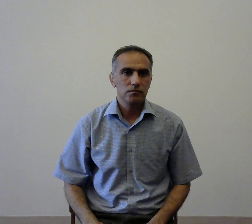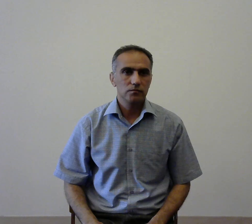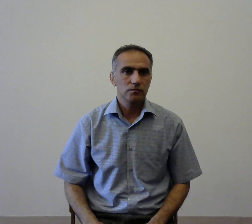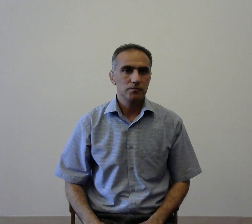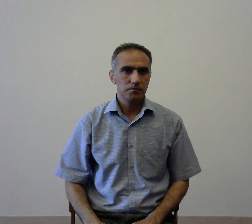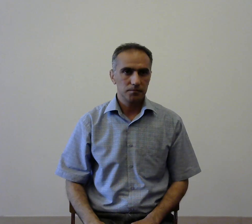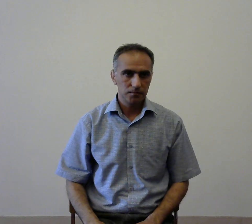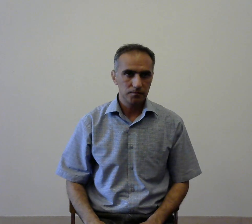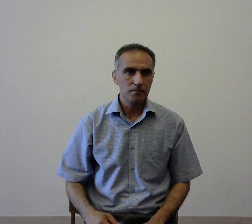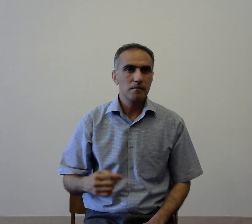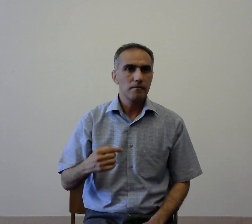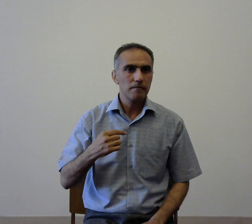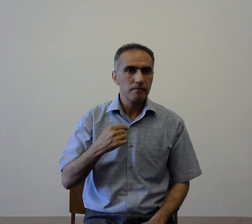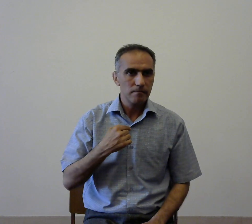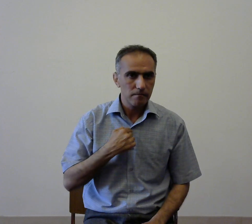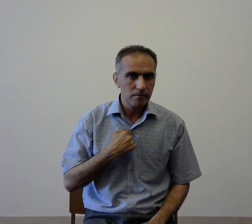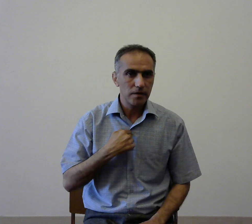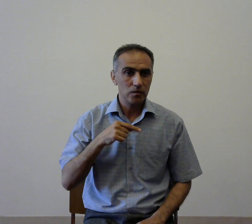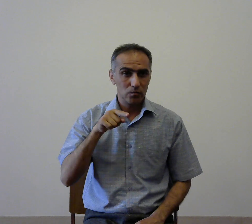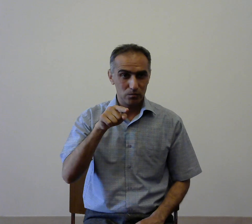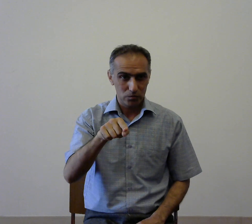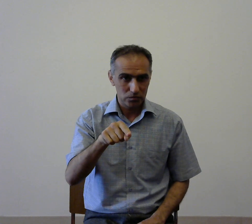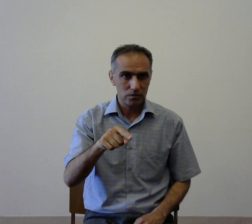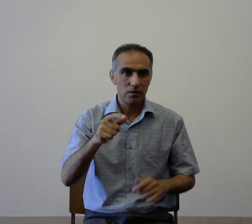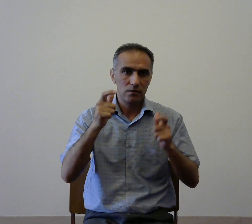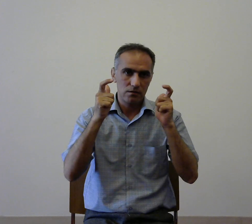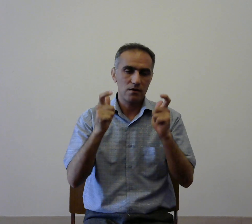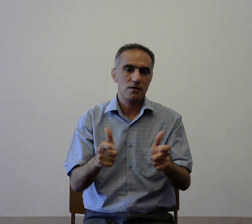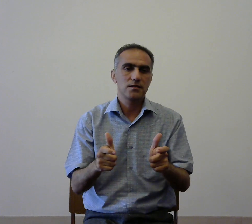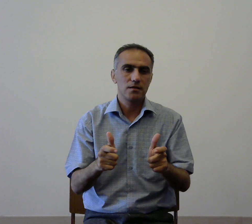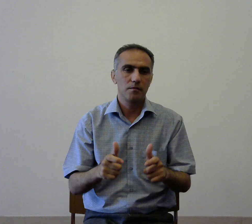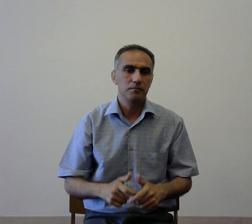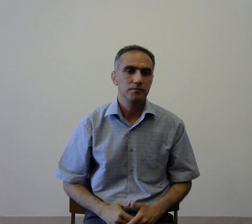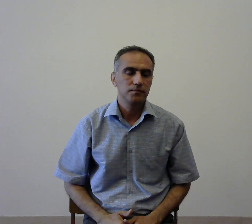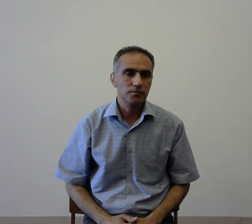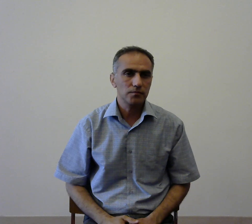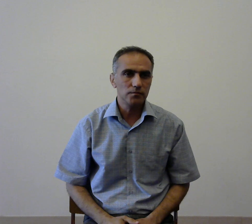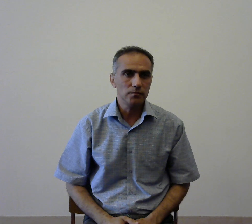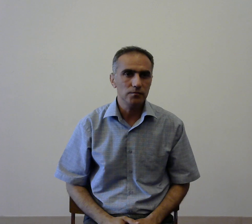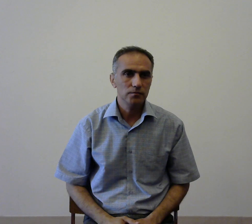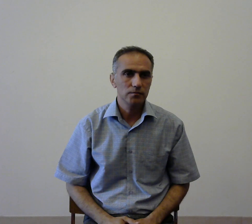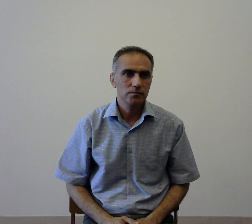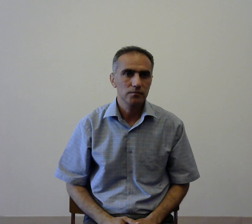Mən bununla razıyam